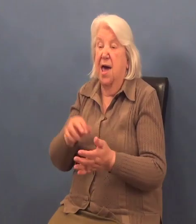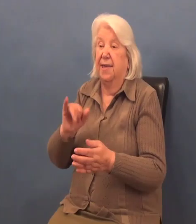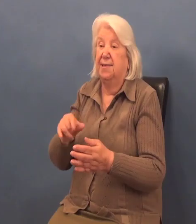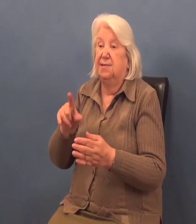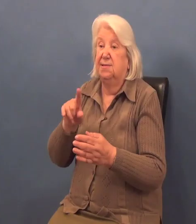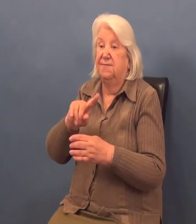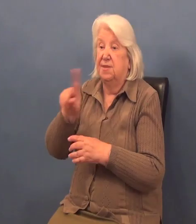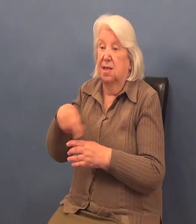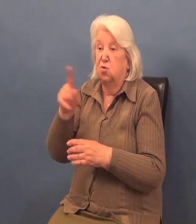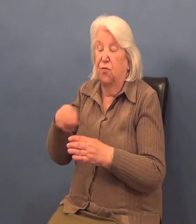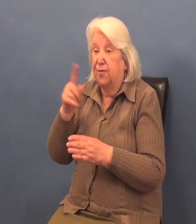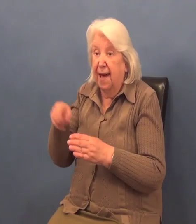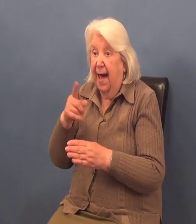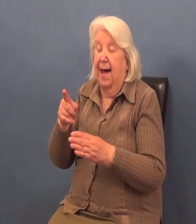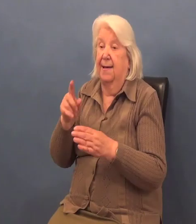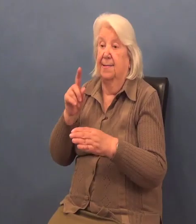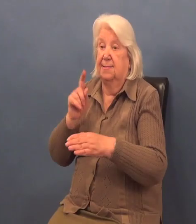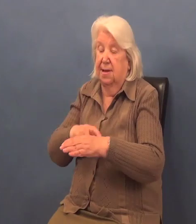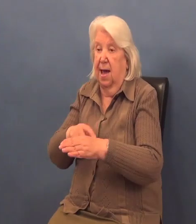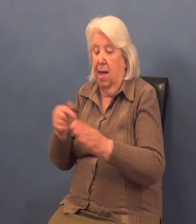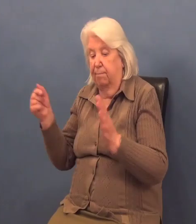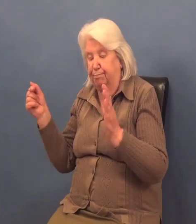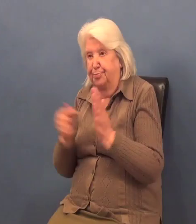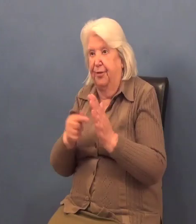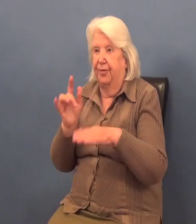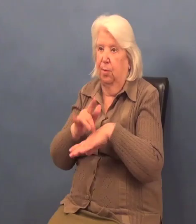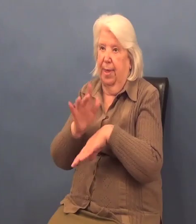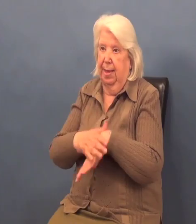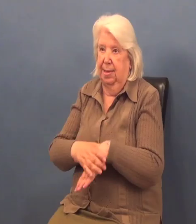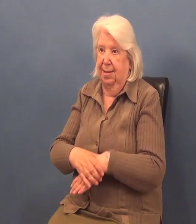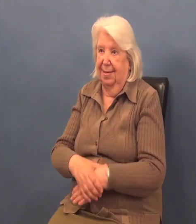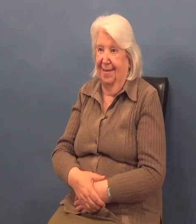I tą wskazówką zegar strzela w jego tyłek.